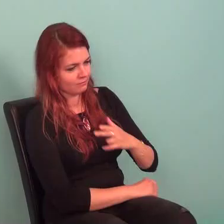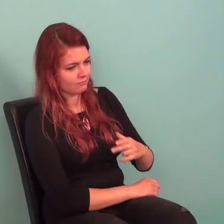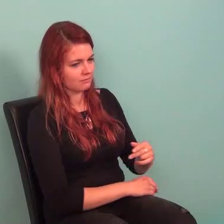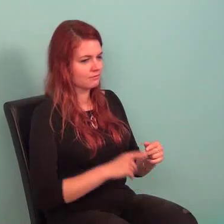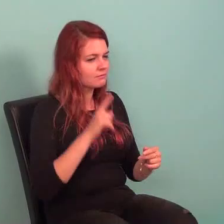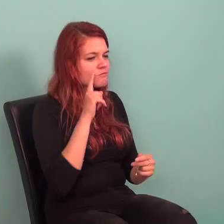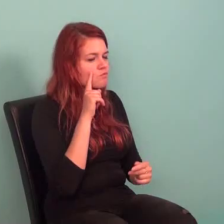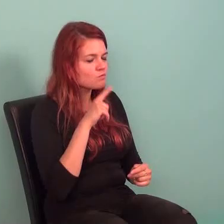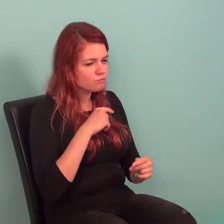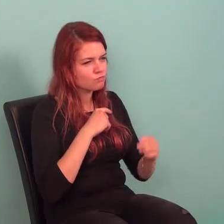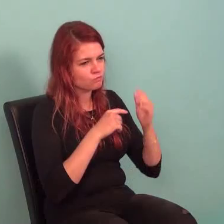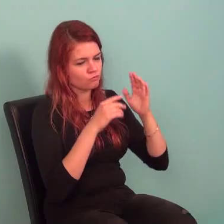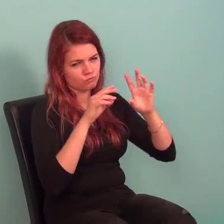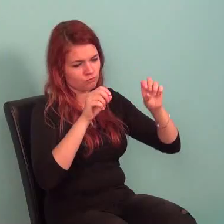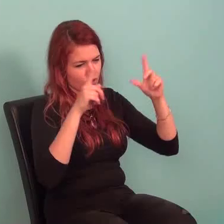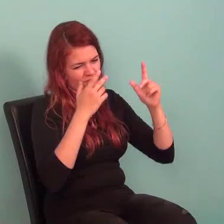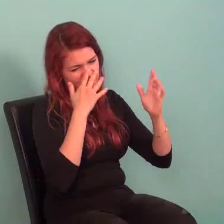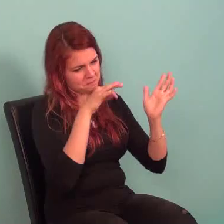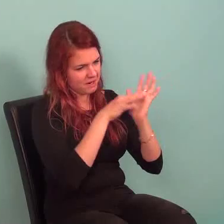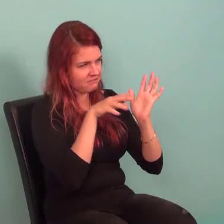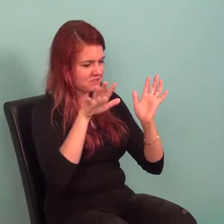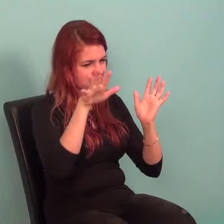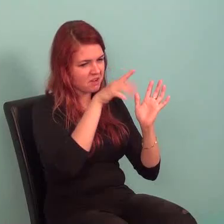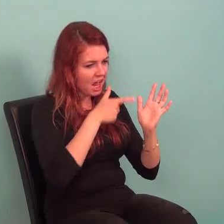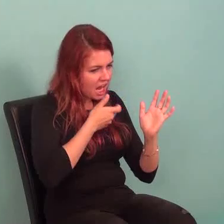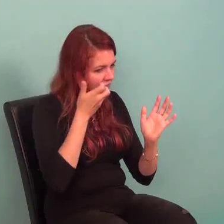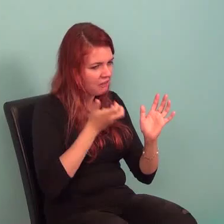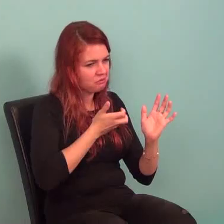Mężczyzna... i wyglądało mi na ekranie, że jest lato, nie jestem pewna.